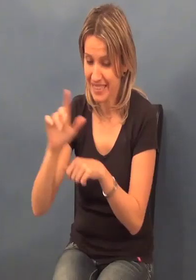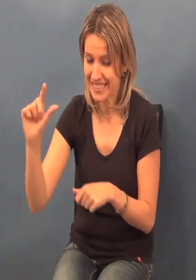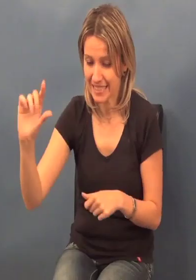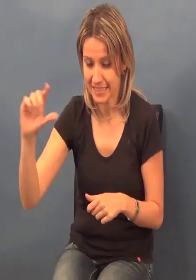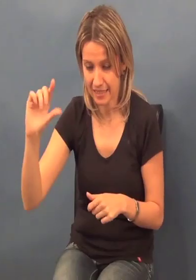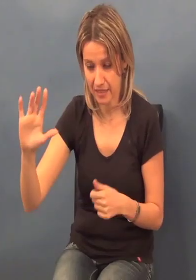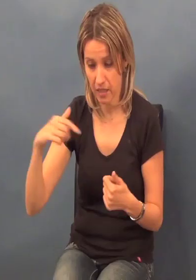Piętnasty, zaraz.